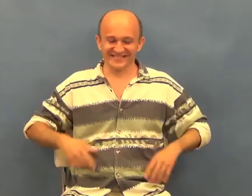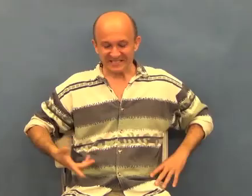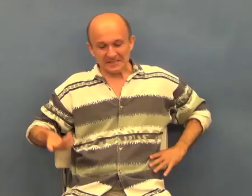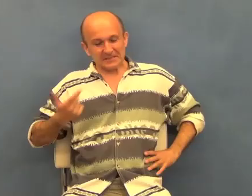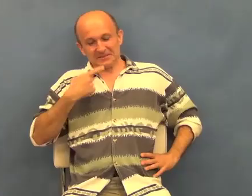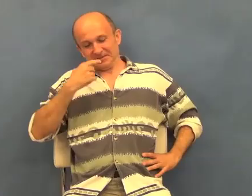To żart.